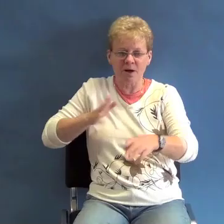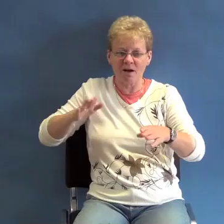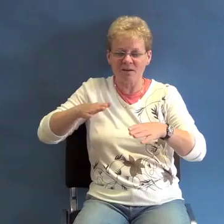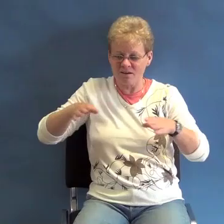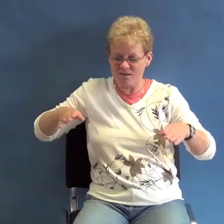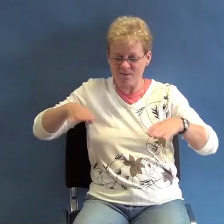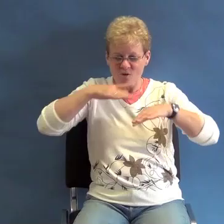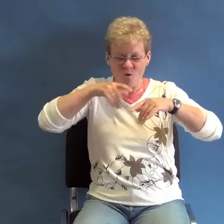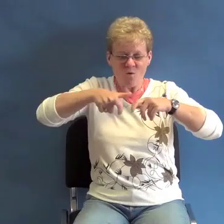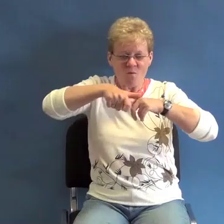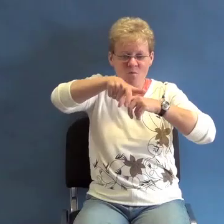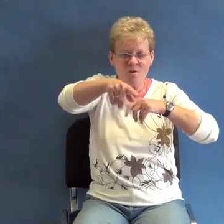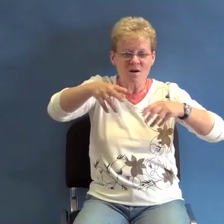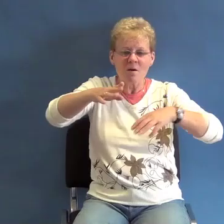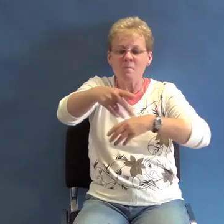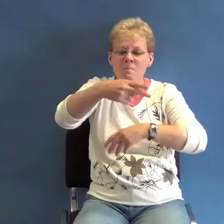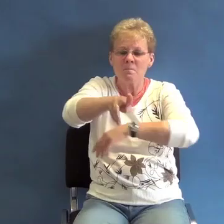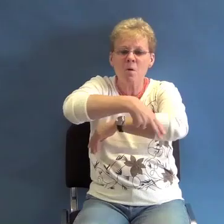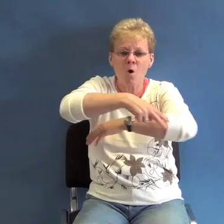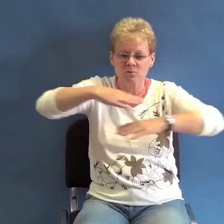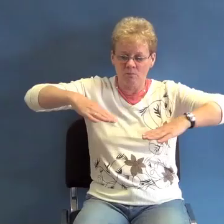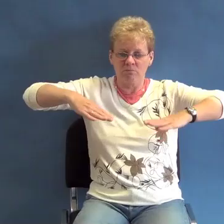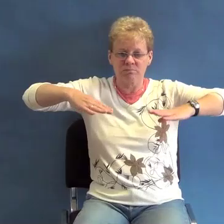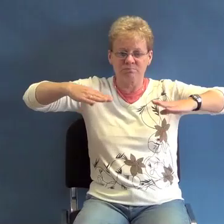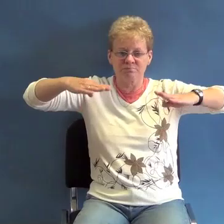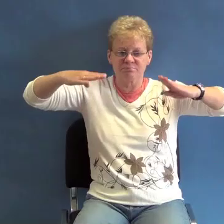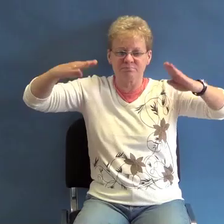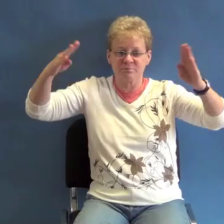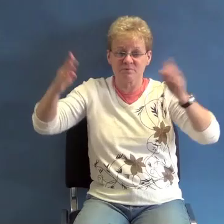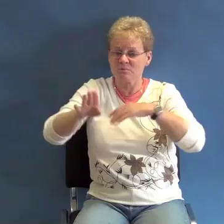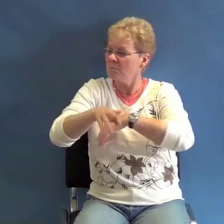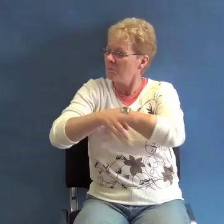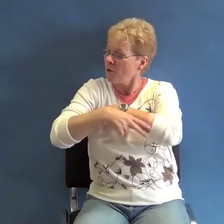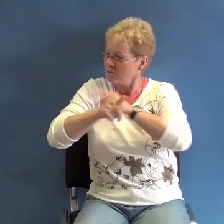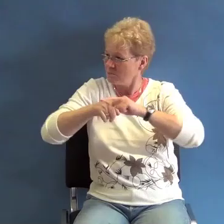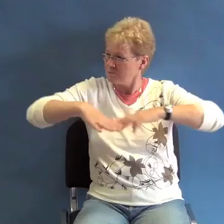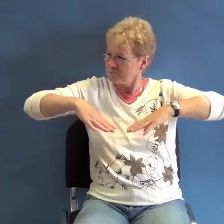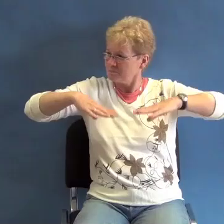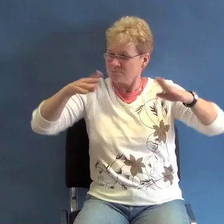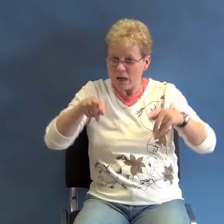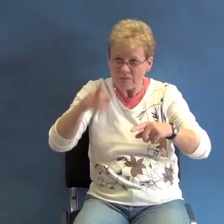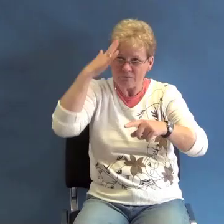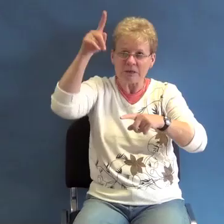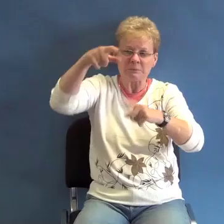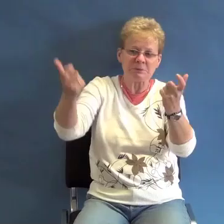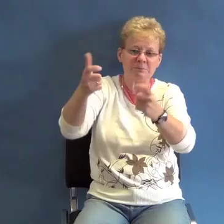Jak jest most zwodzony, co się otwiera do góry to tam zawsze jest taki znak i wiadomo, że tam jest niebezpiecznie.